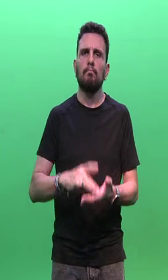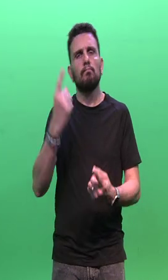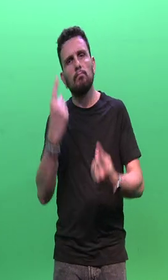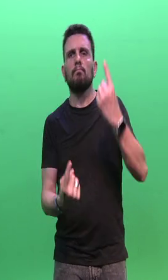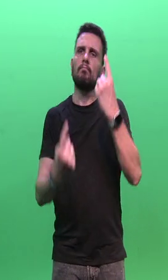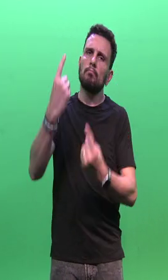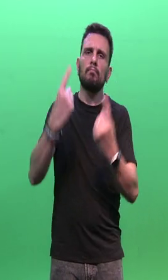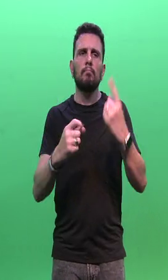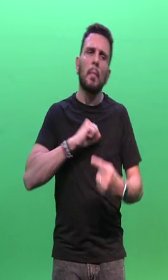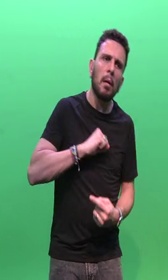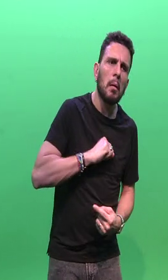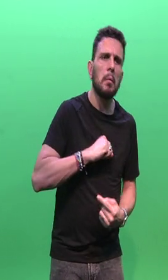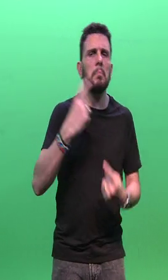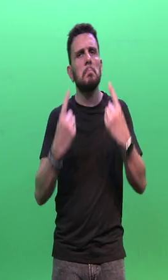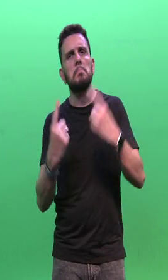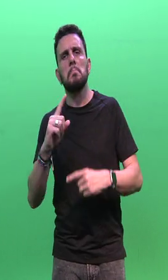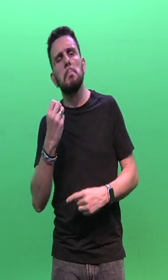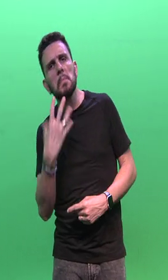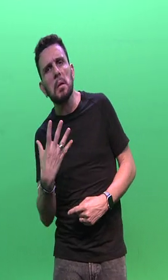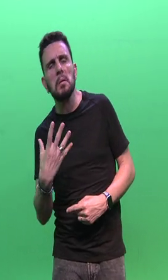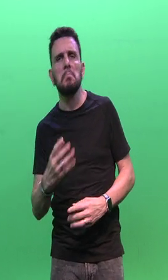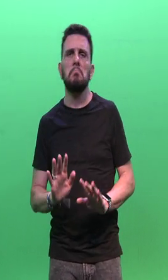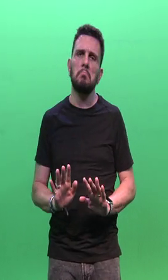Algunes vegades tinc tos i d'altres estic bé.